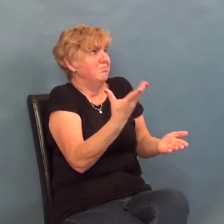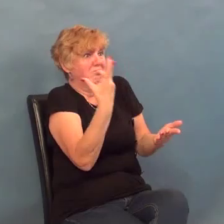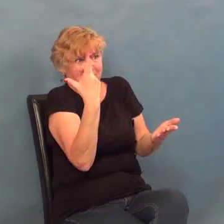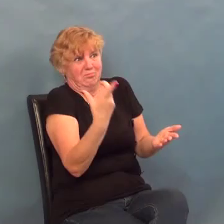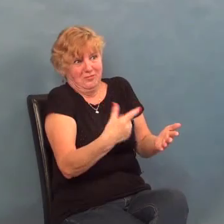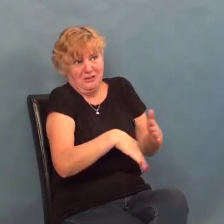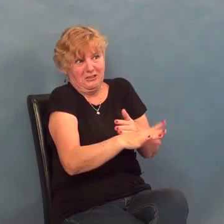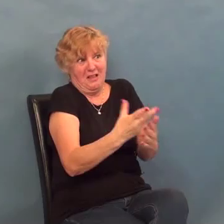Wyjdę na...